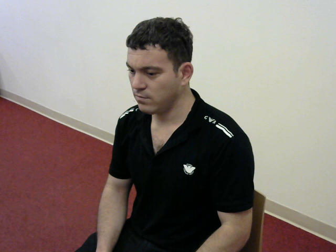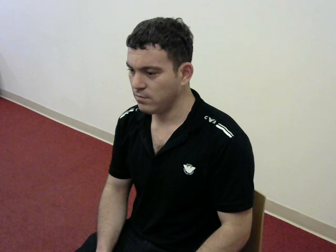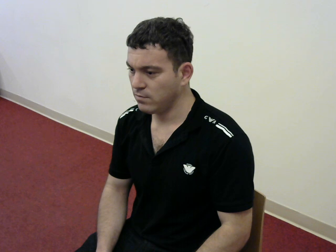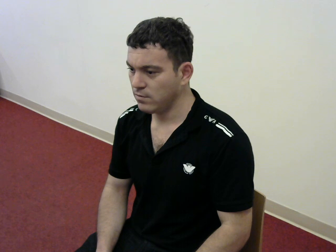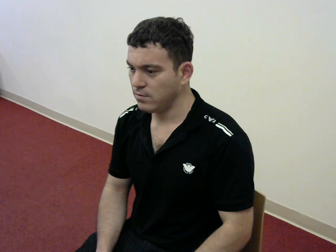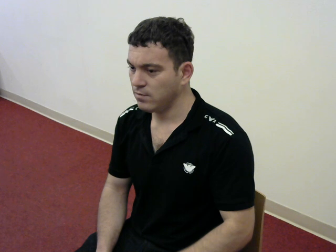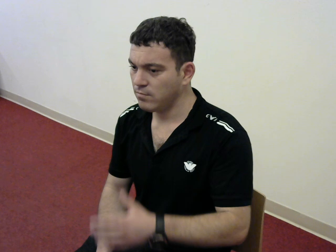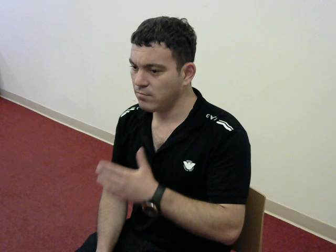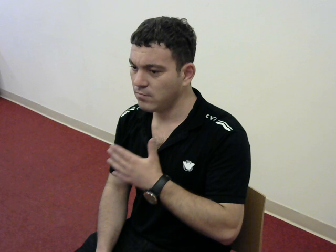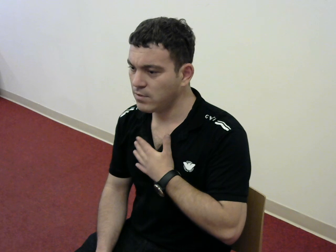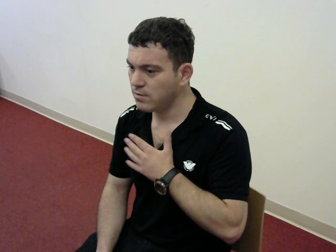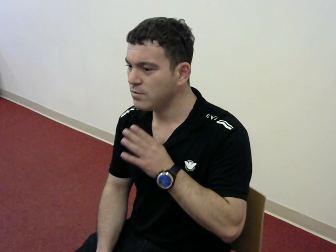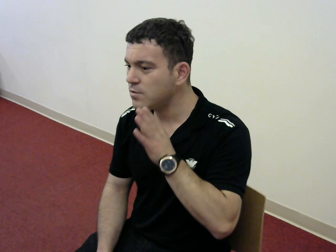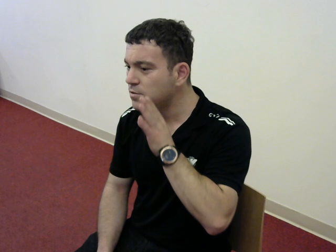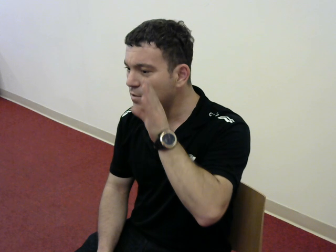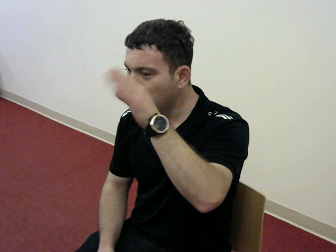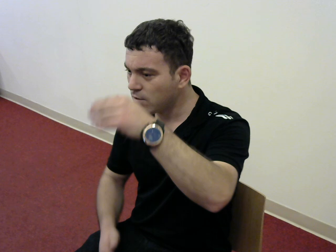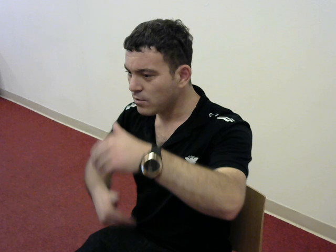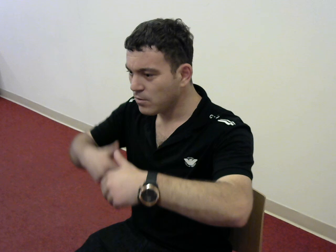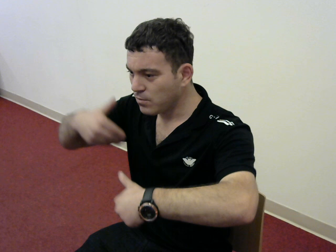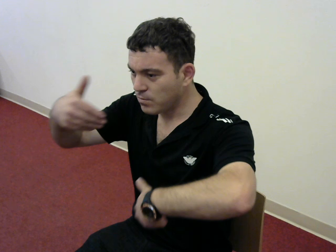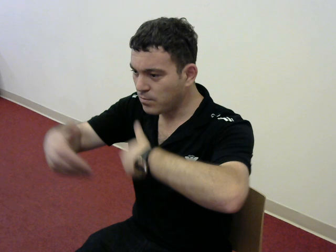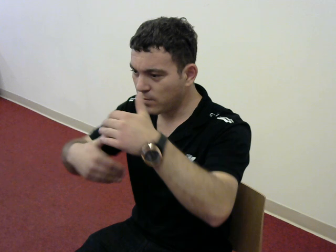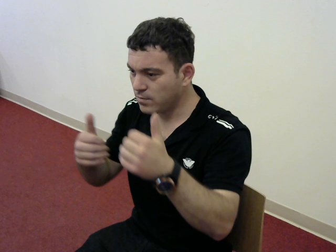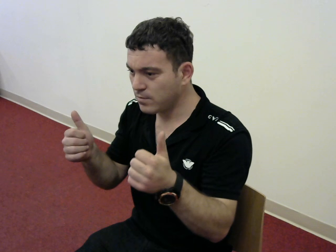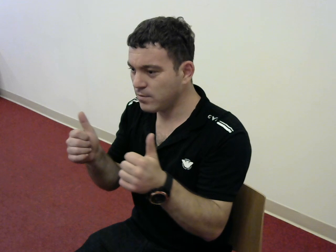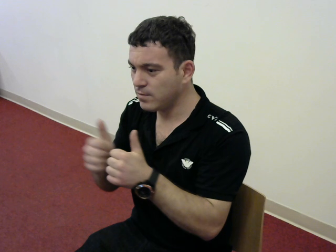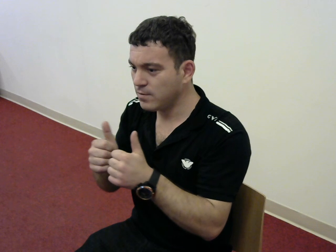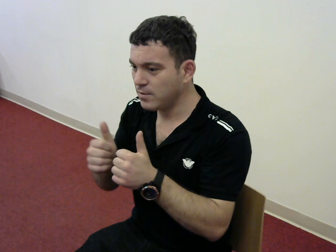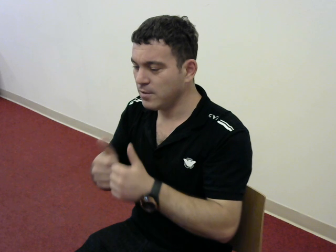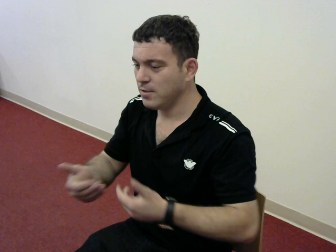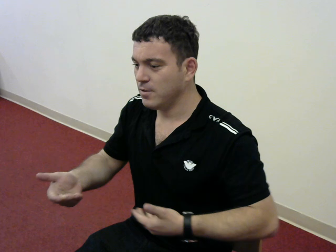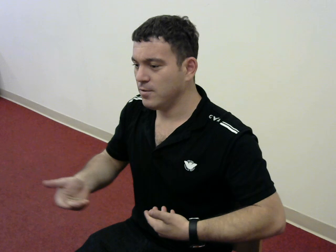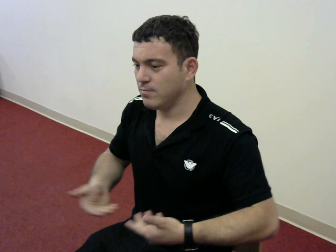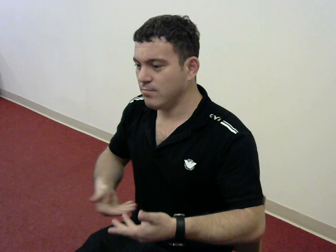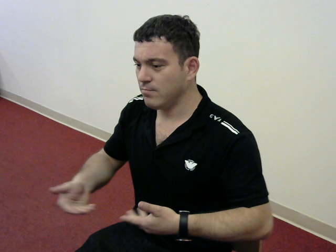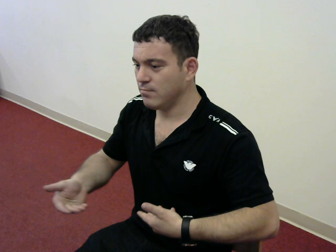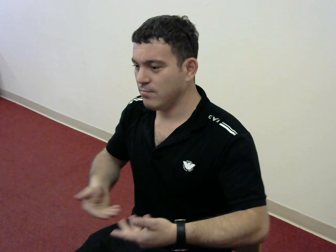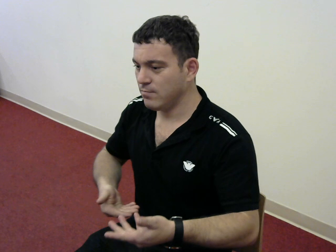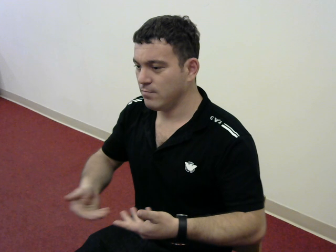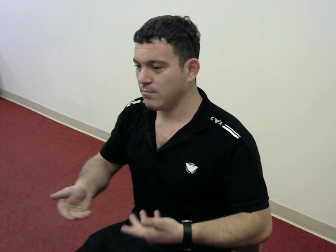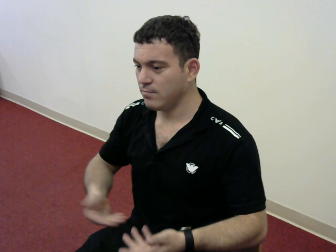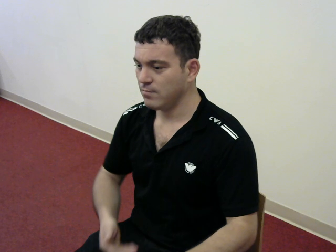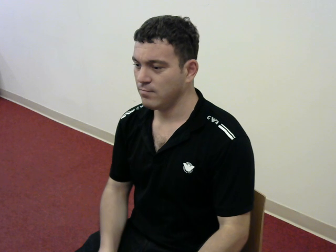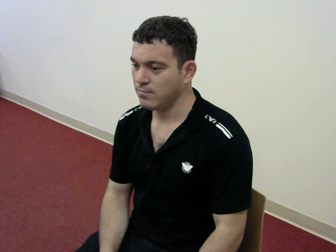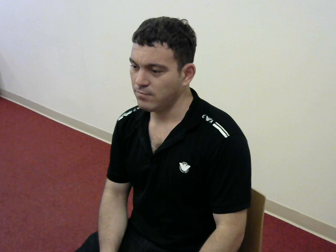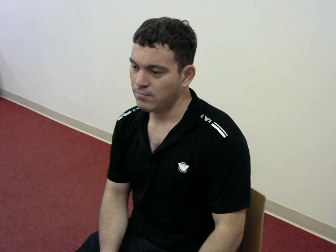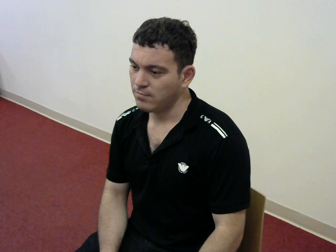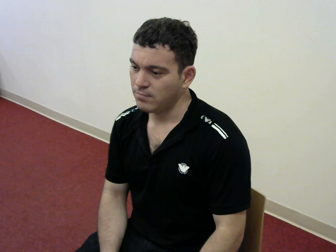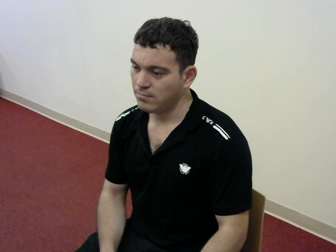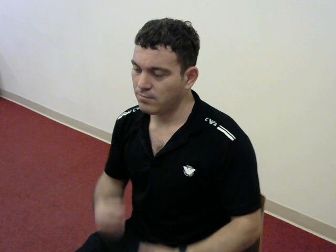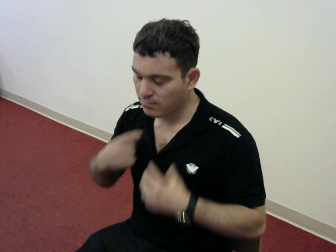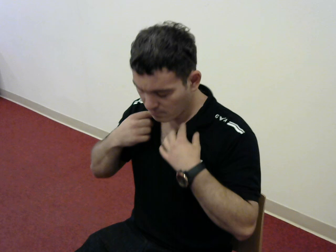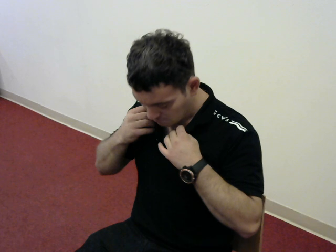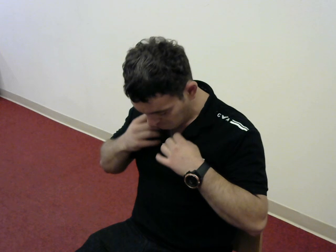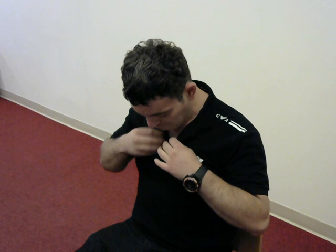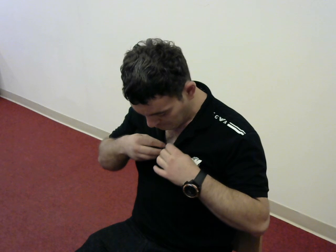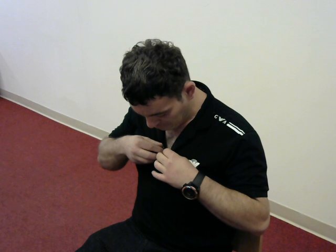Mən səhərlər dənizin kənarında gəzirəm